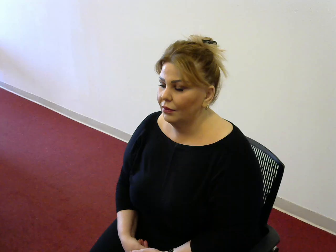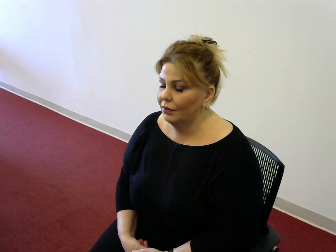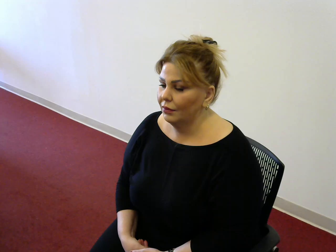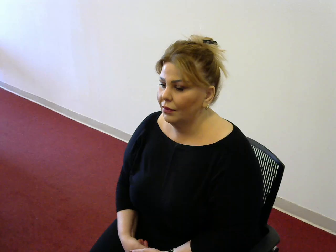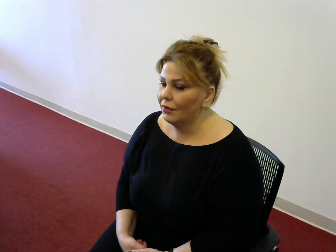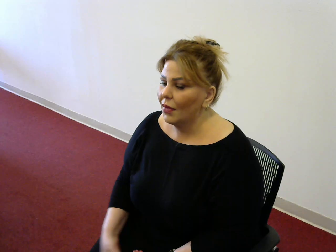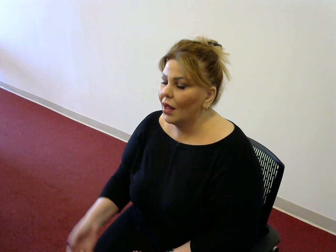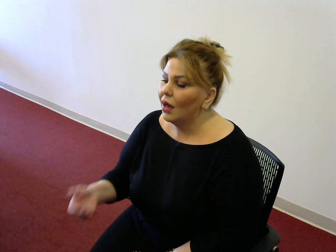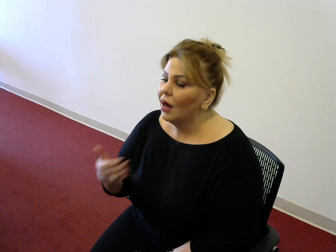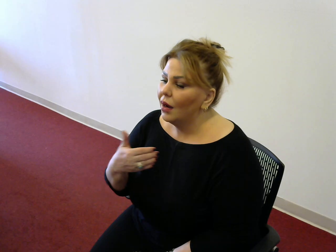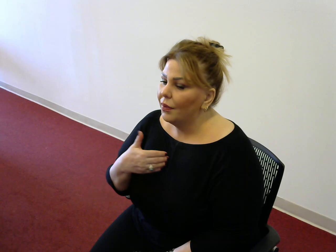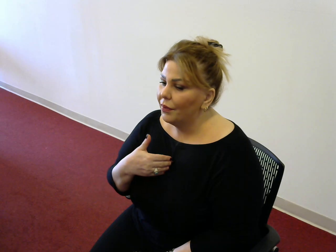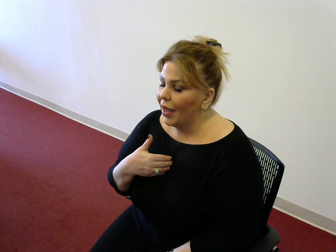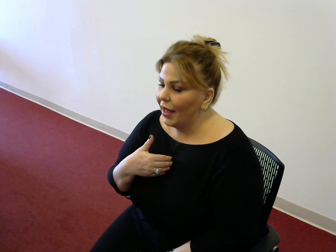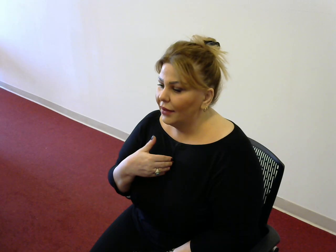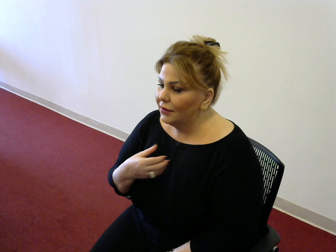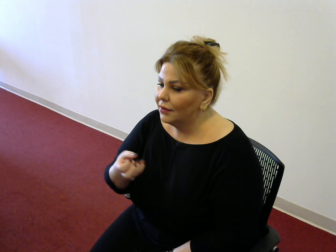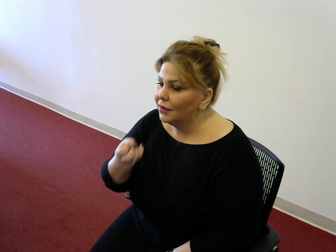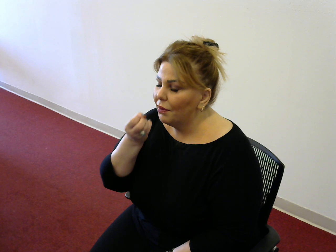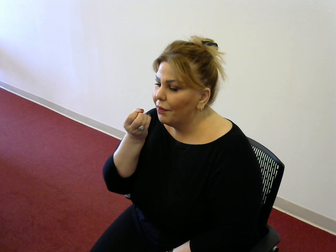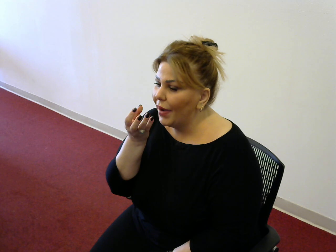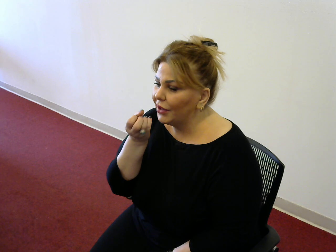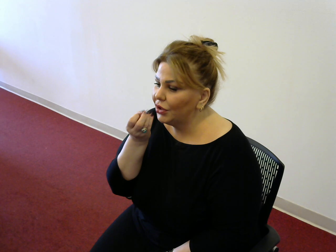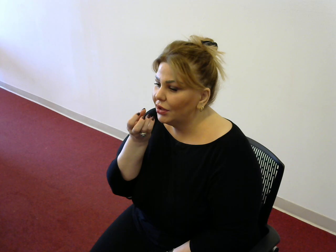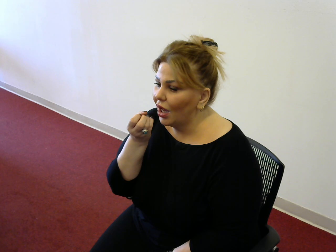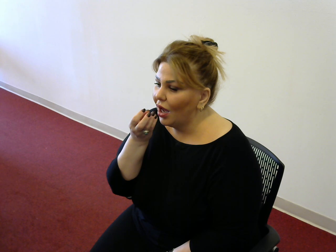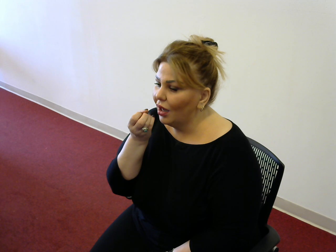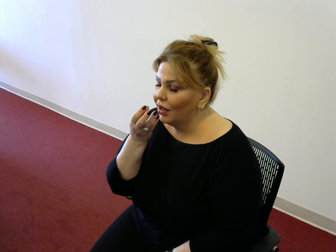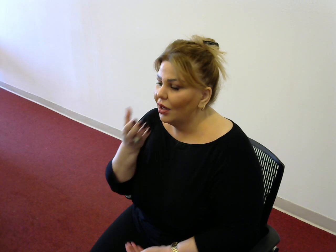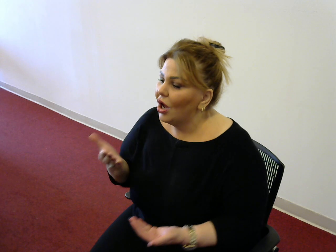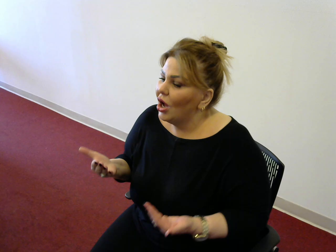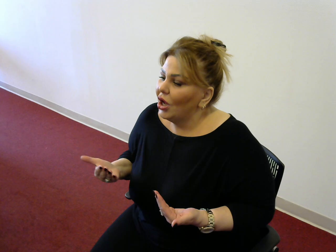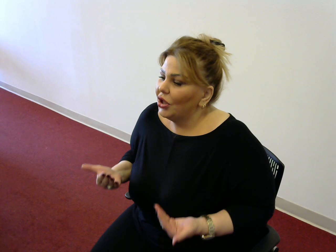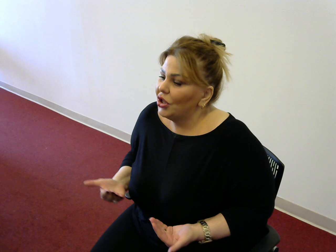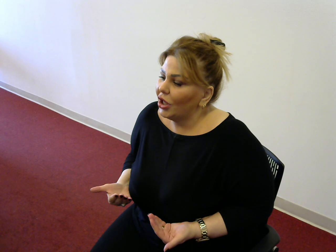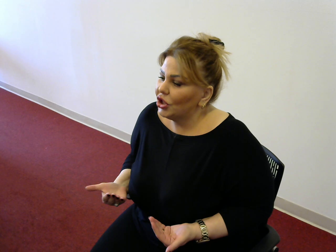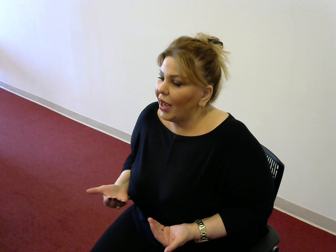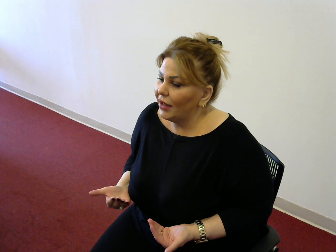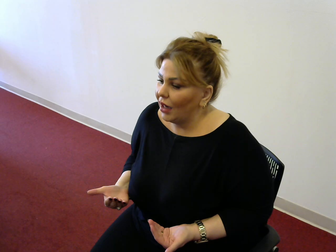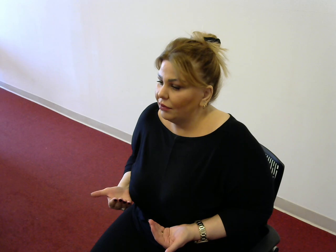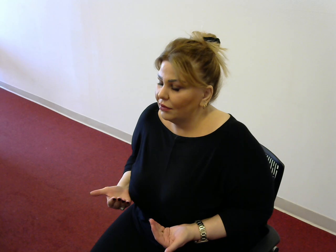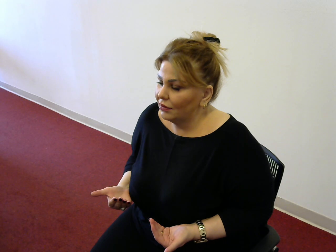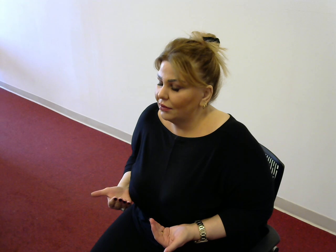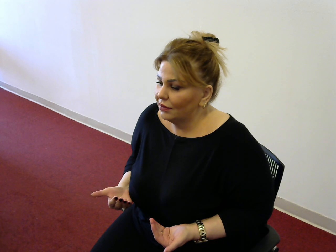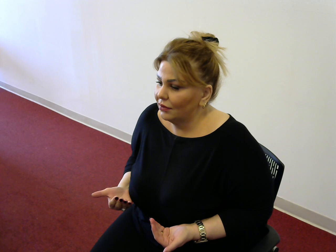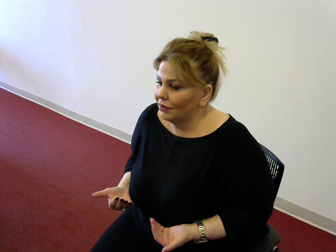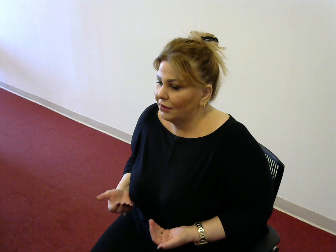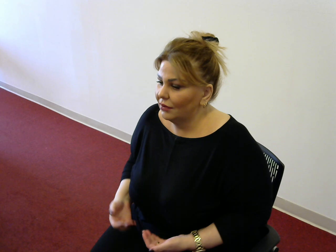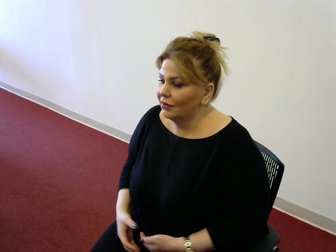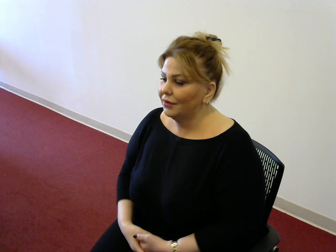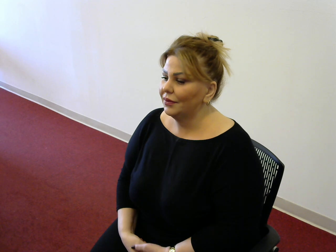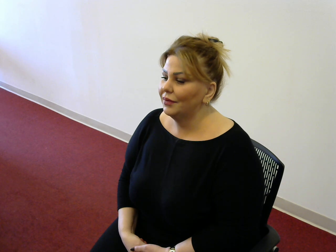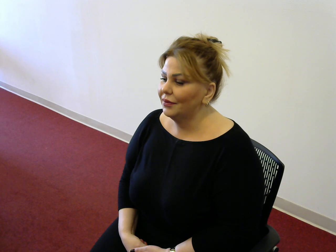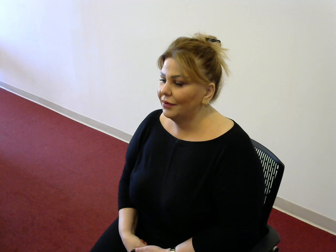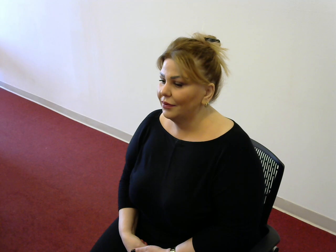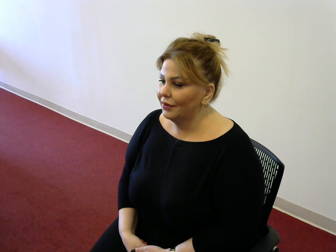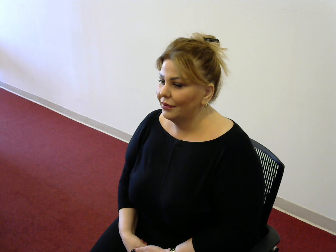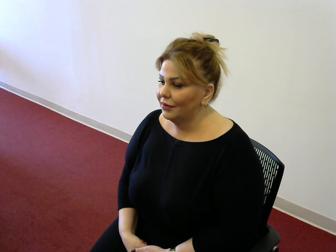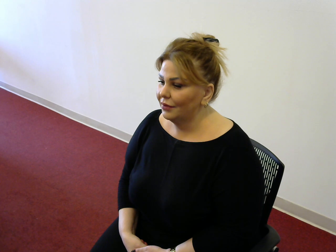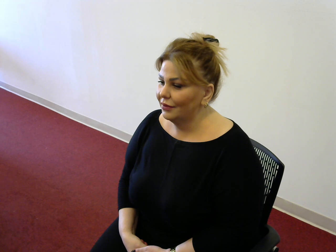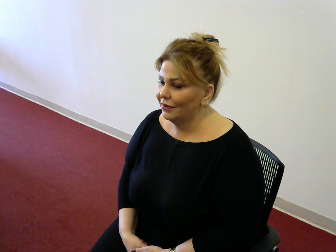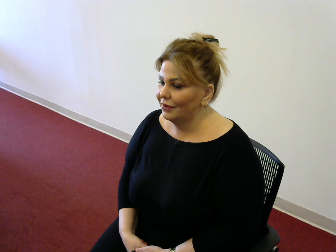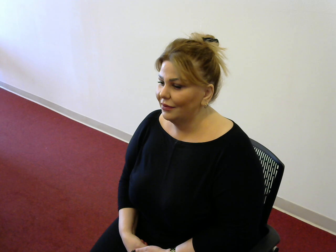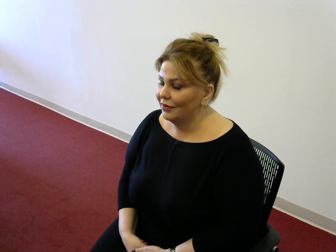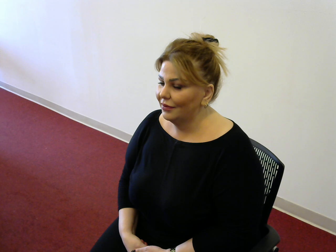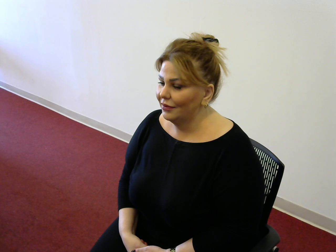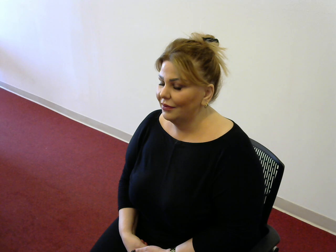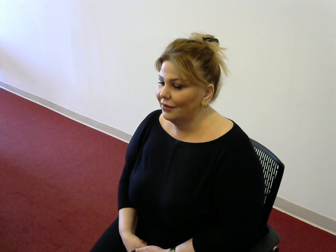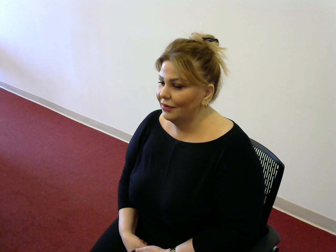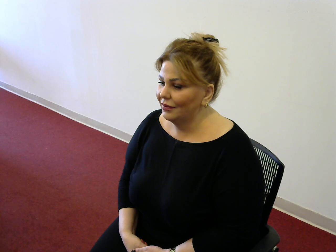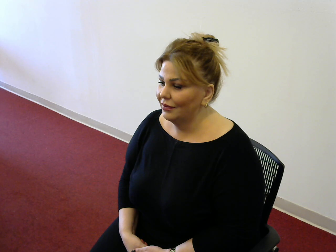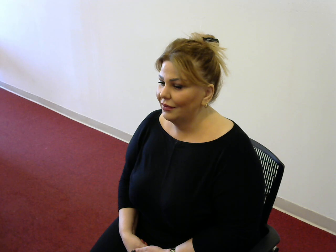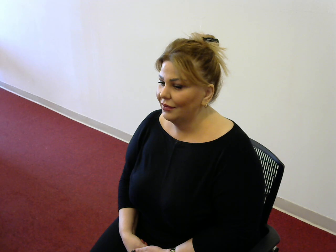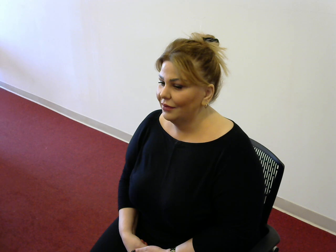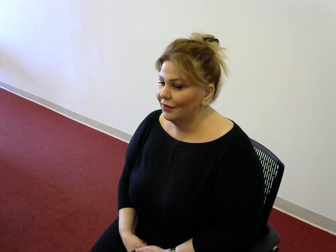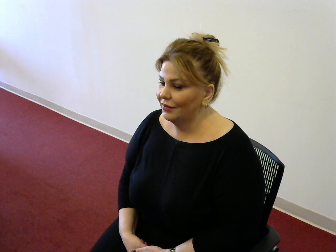Mən Bakıda yaşayıram